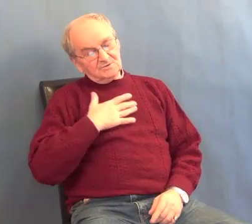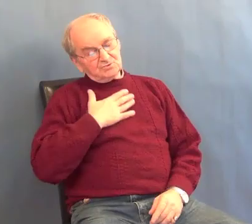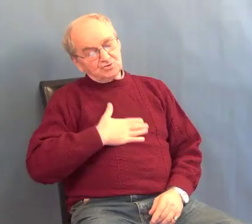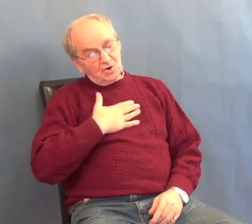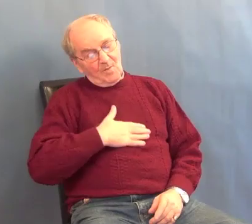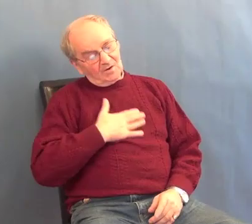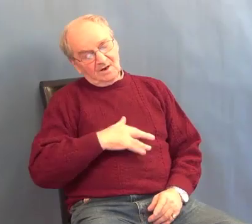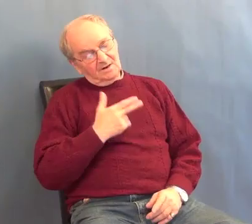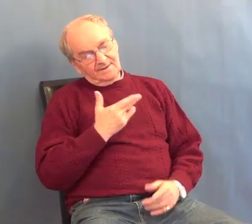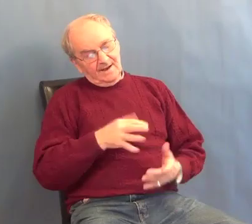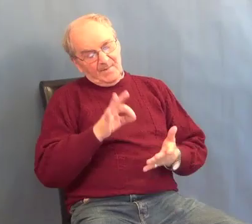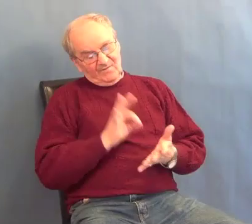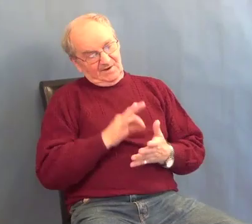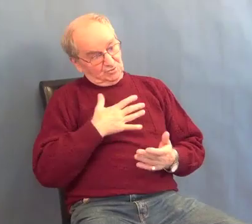Sobota, niedziela niepewna.